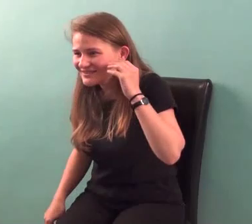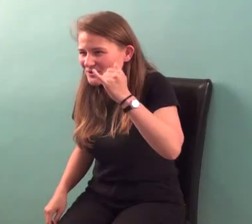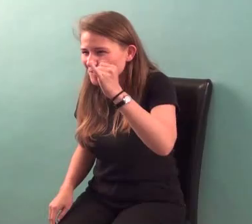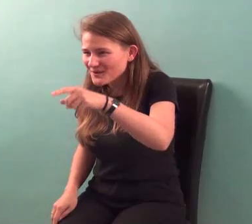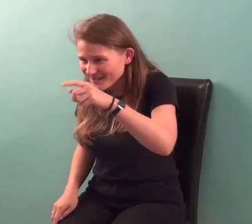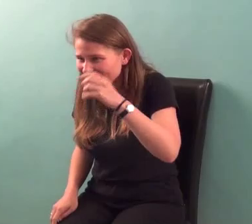No, żółty.